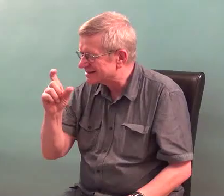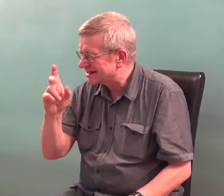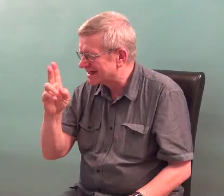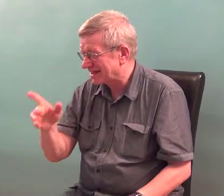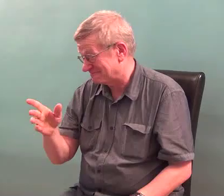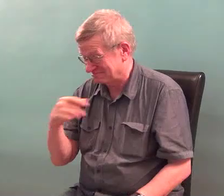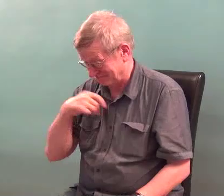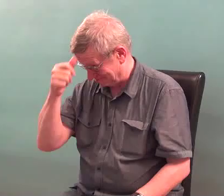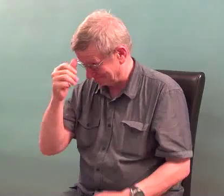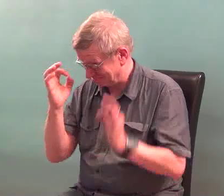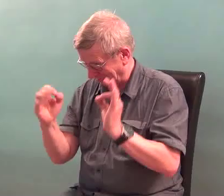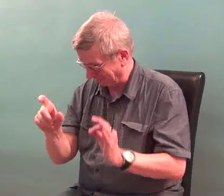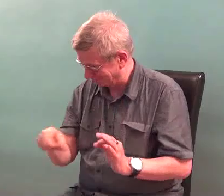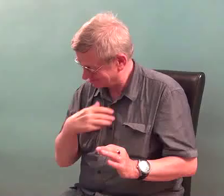Ja nie znam dokładnych ich nazw.